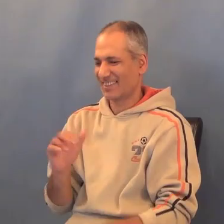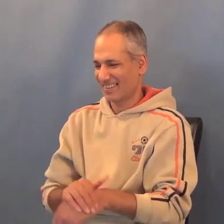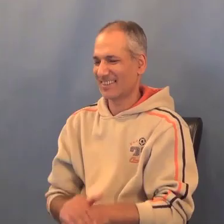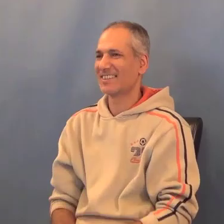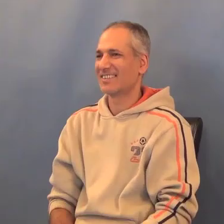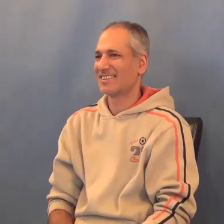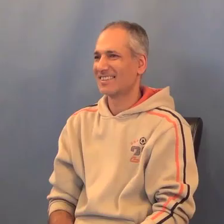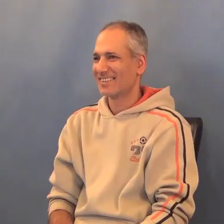Tak, zgadza się.